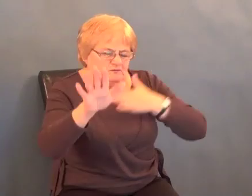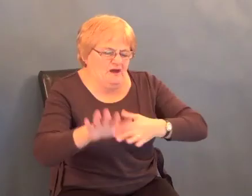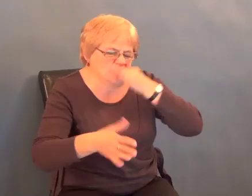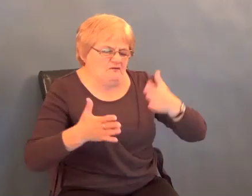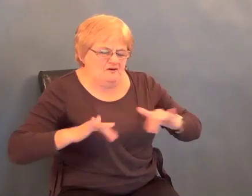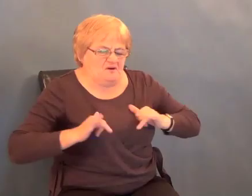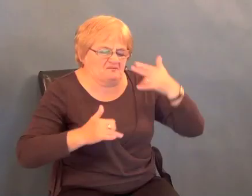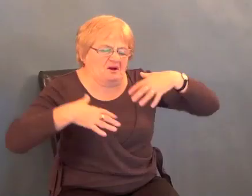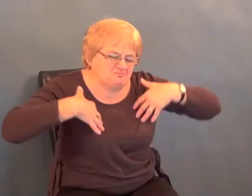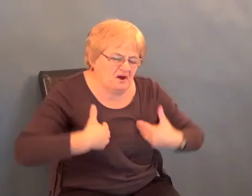Tak lepiej i jest wygodniej, bo w niedzielę będę zmęczona.